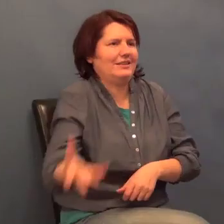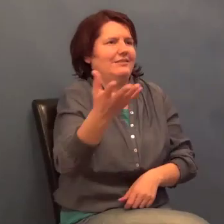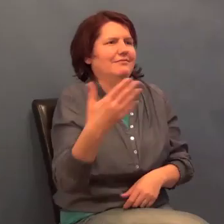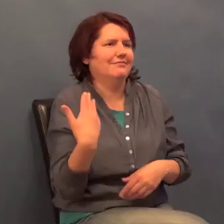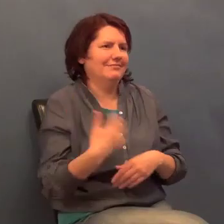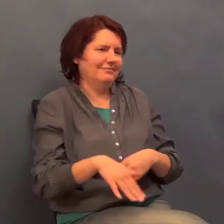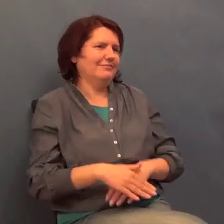Koniec.